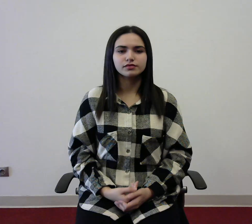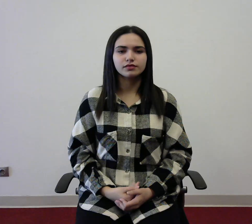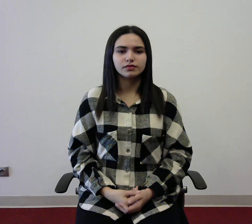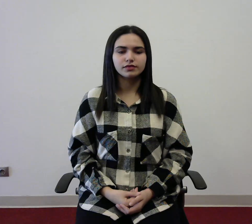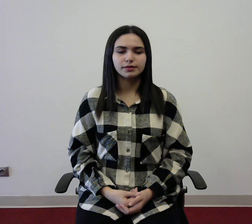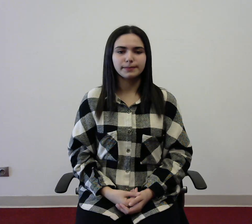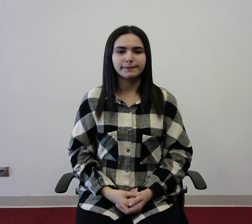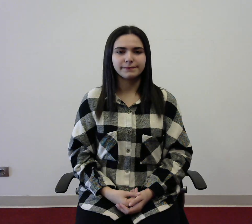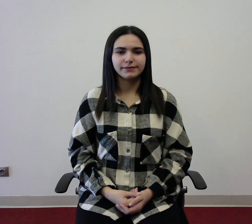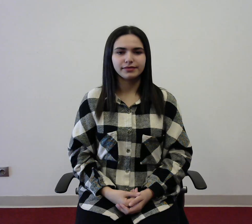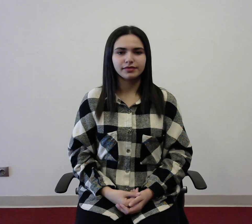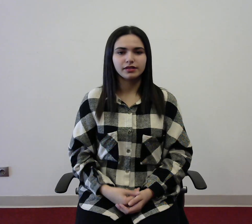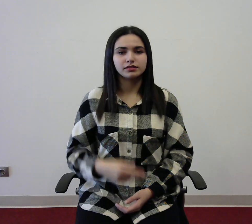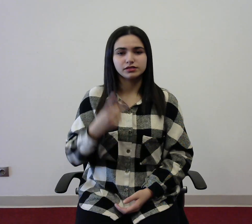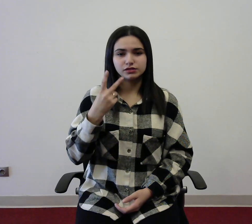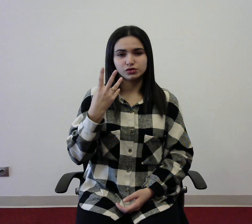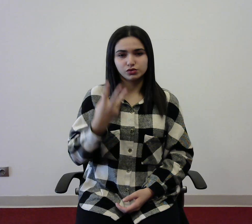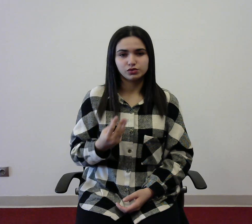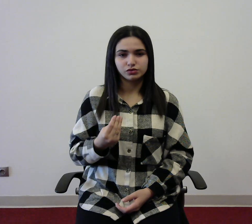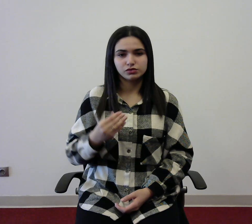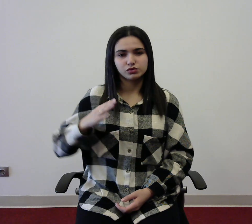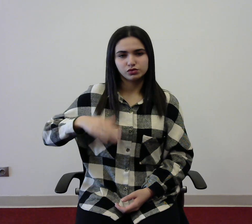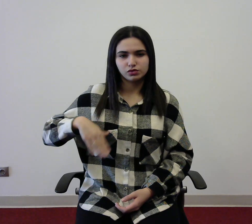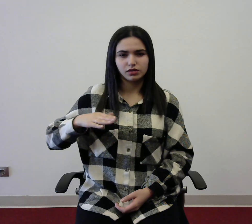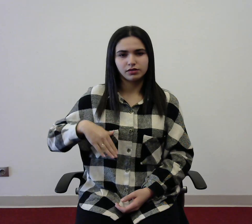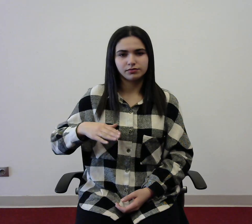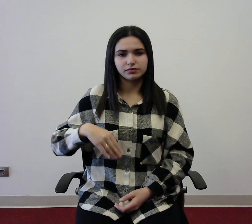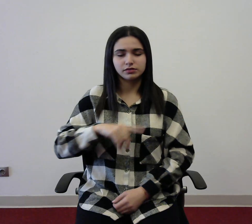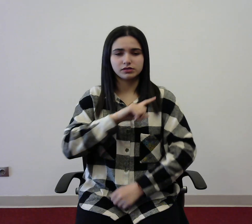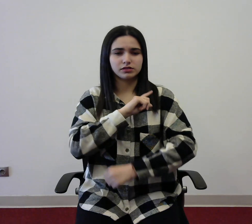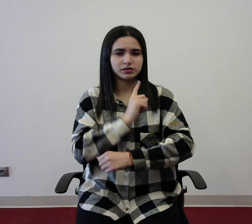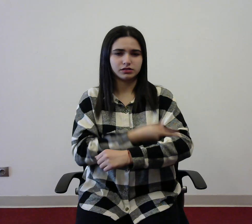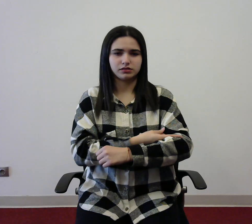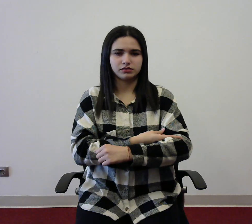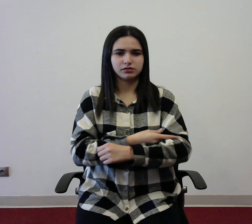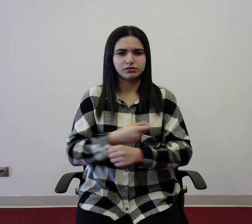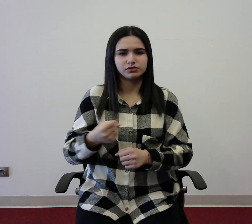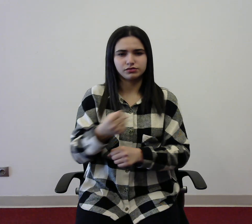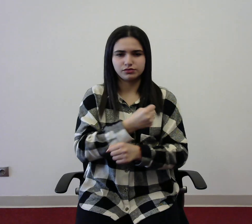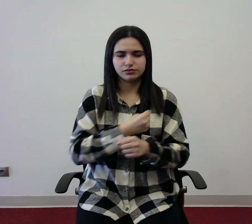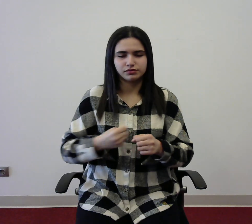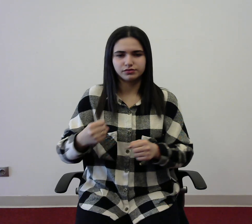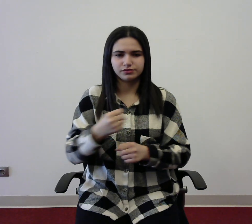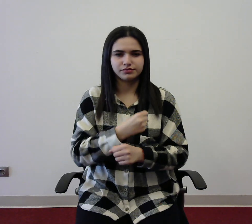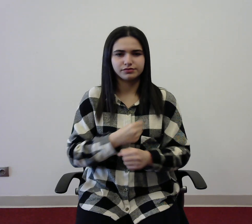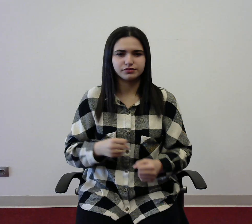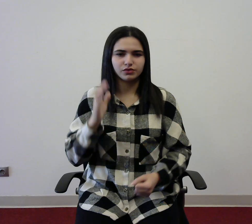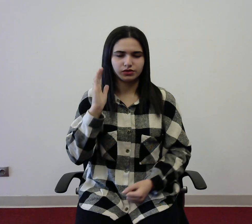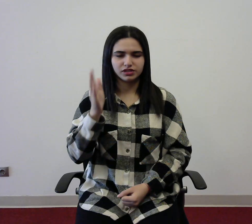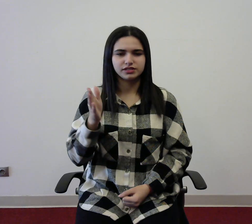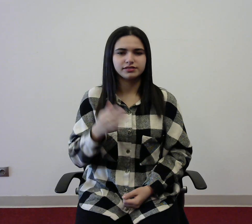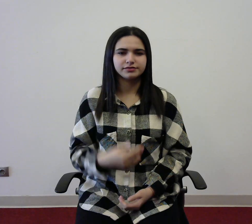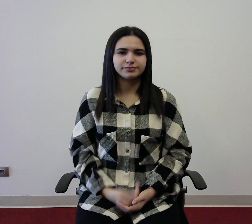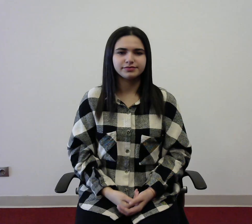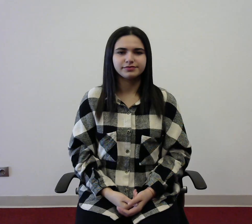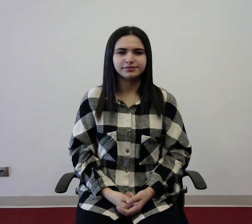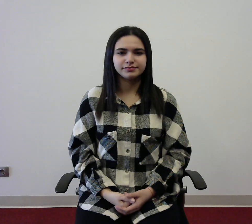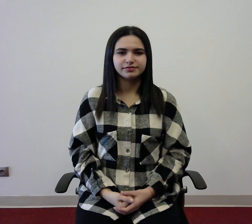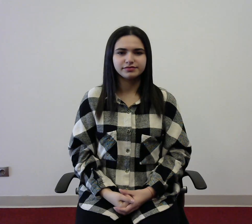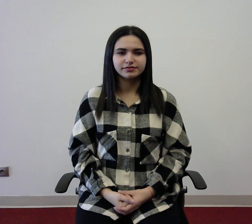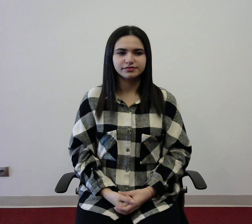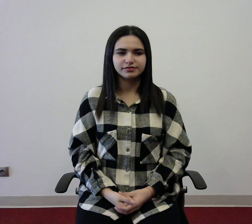İki gün sonra güclü külək olacaq